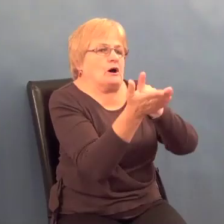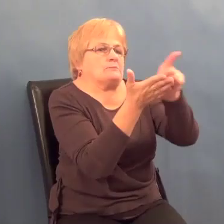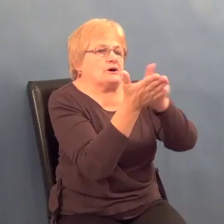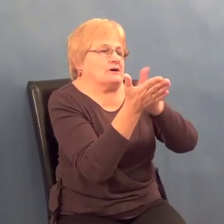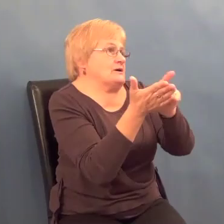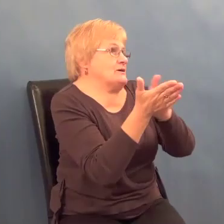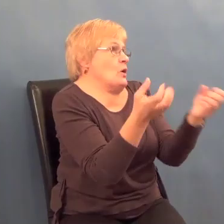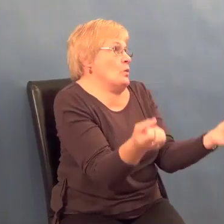Mysz.